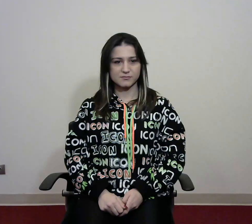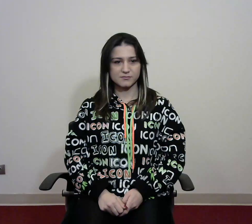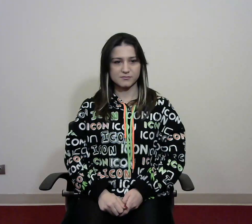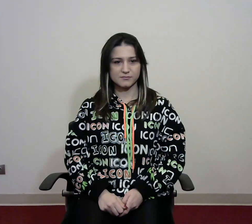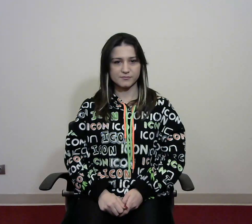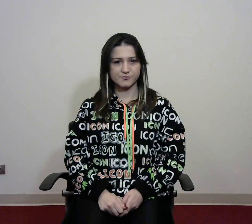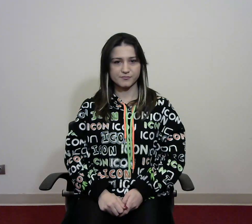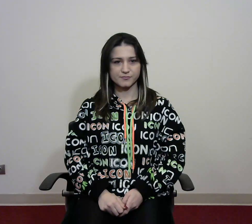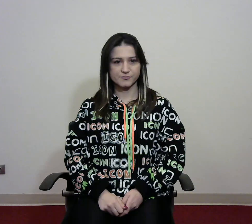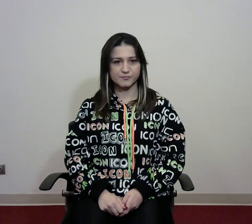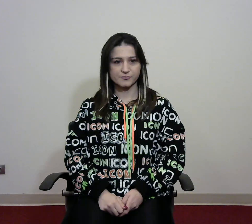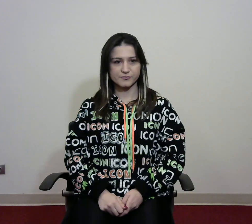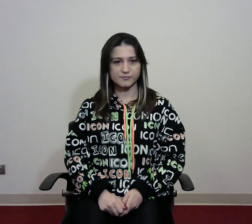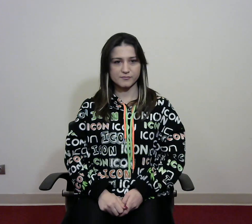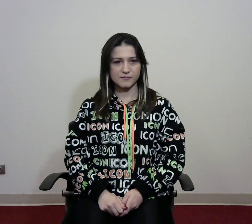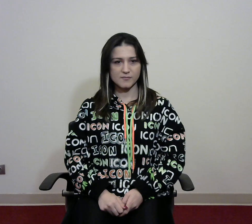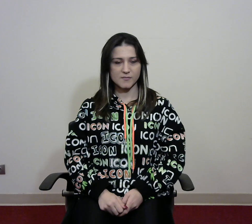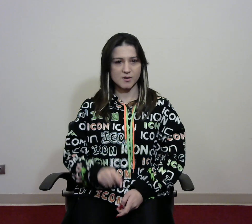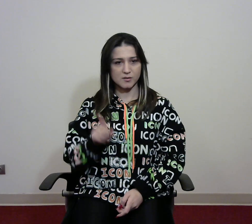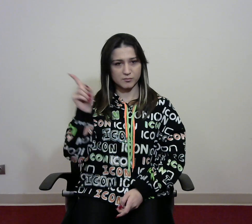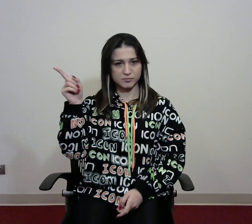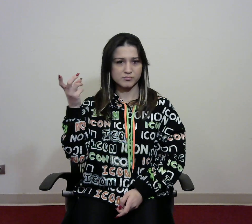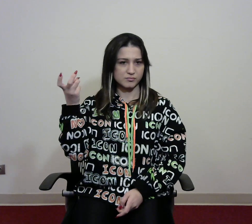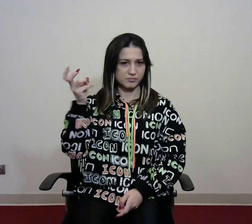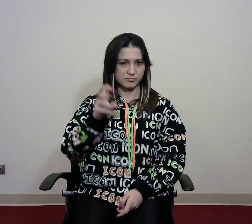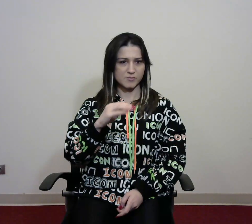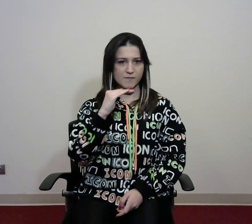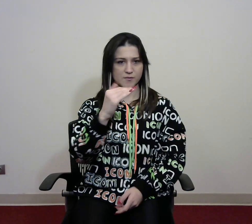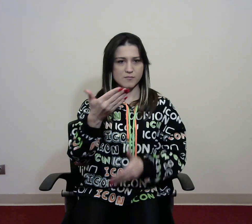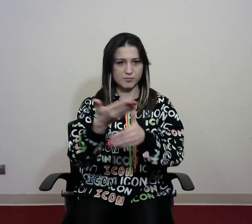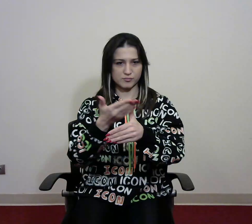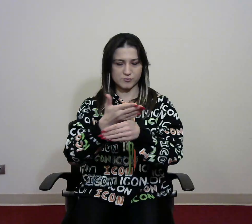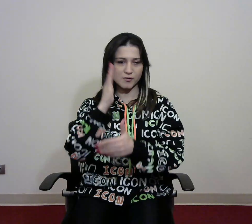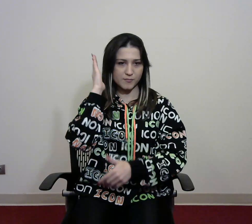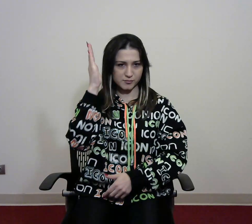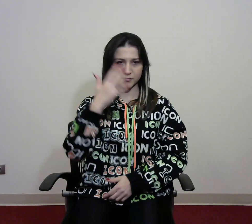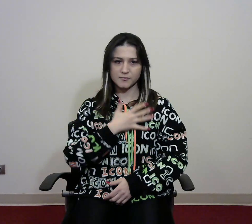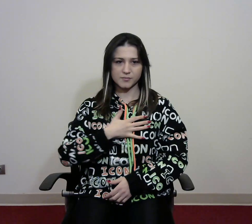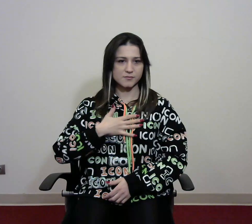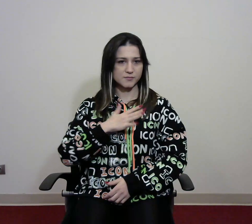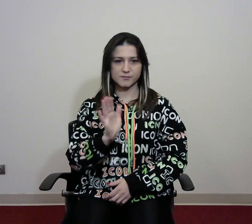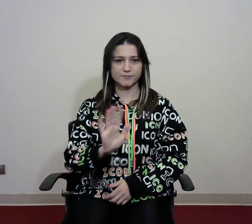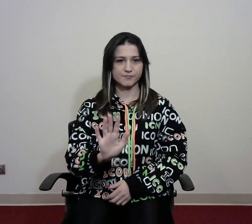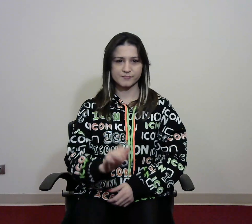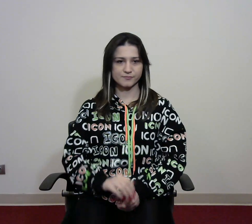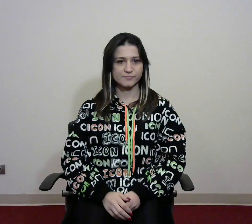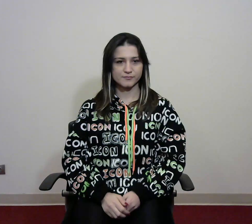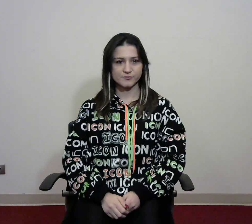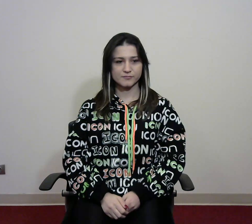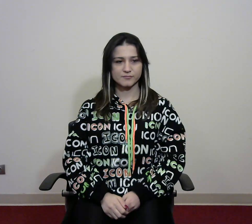O gəlib sizə kömək edəcək, narahat olmayın